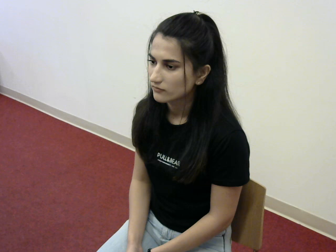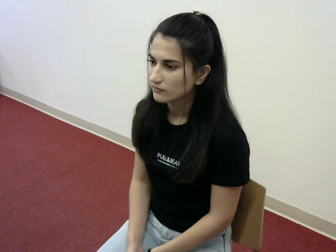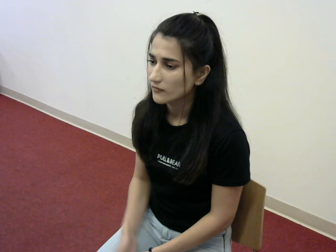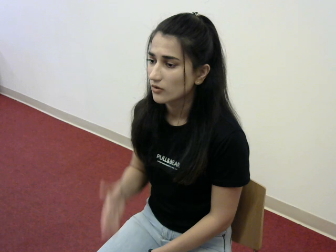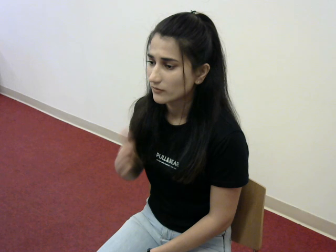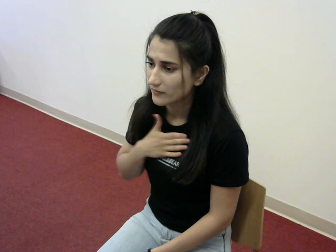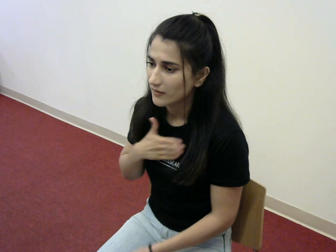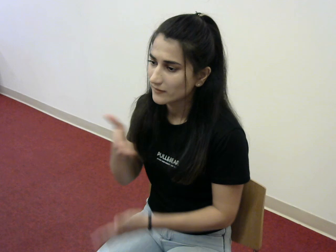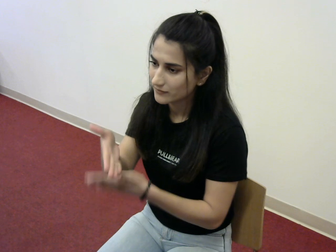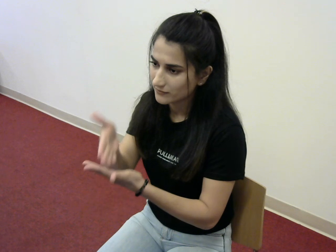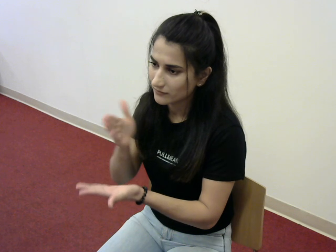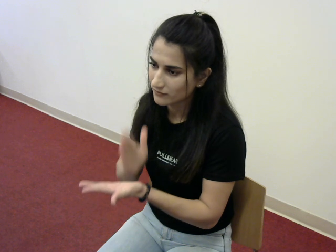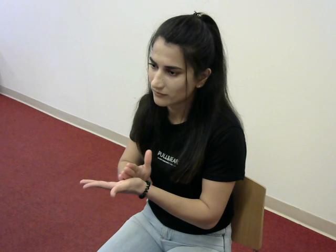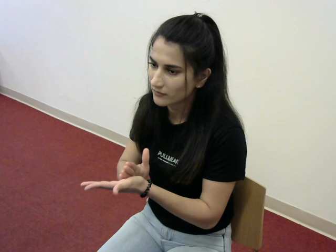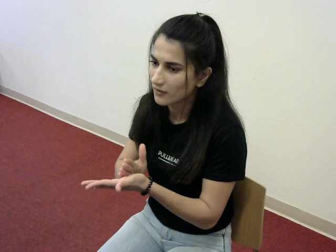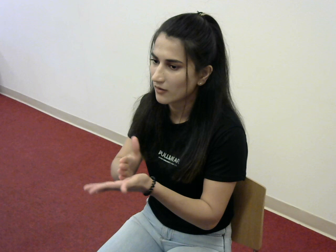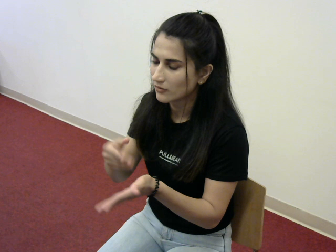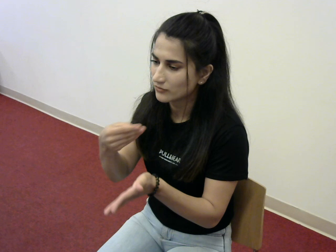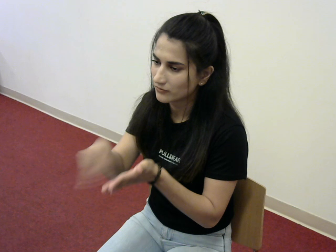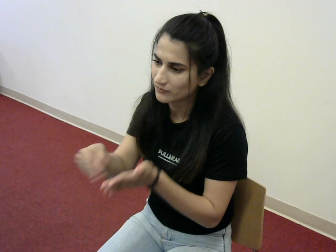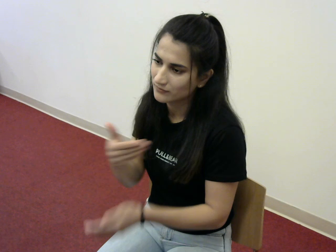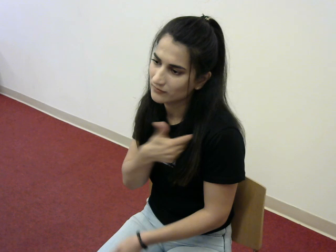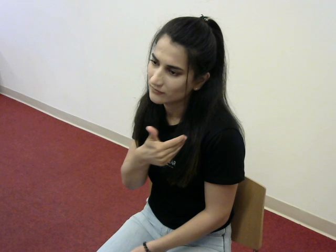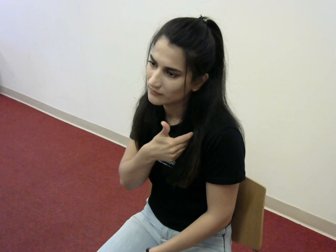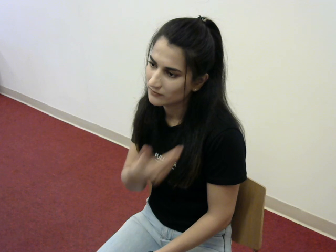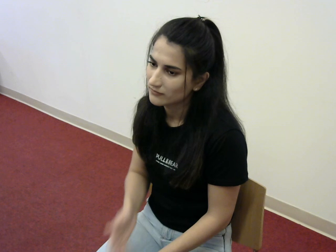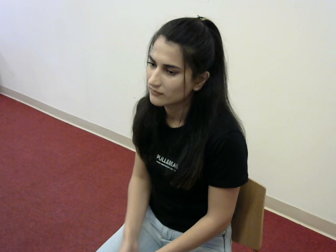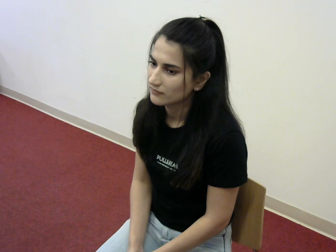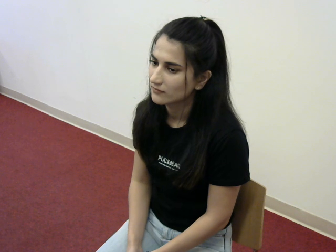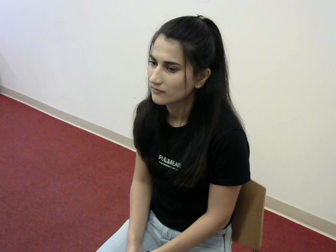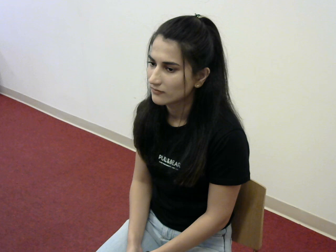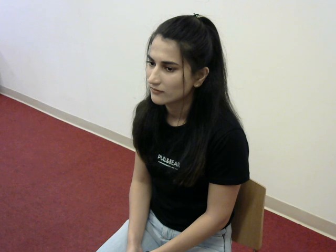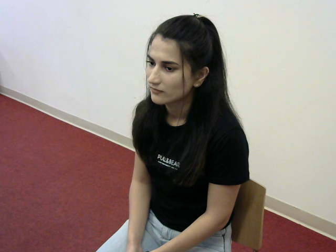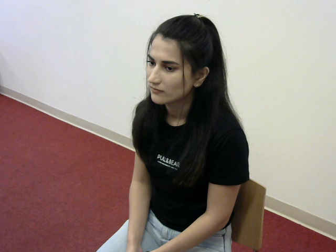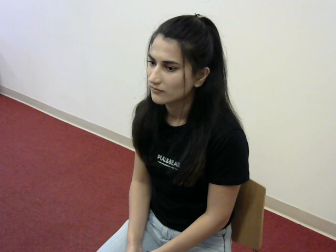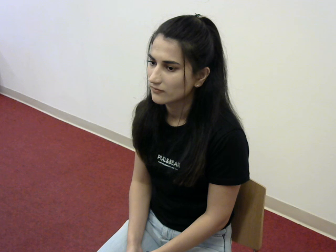Mən çörək almaq istəyirəm